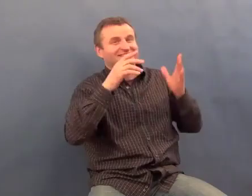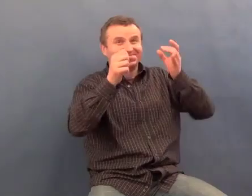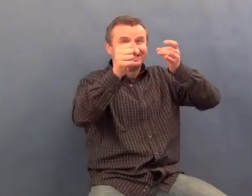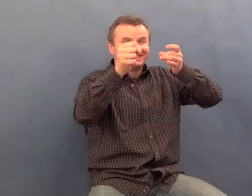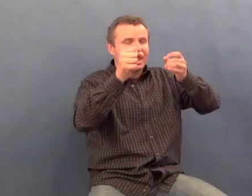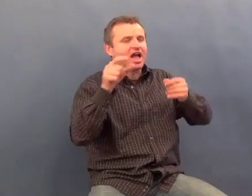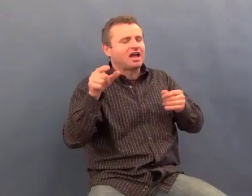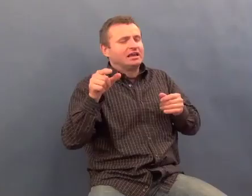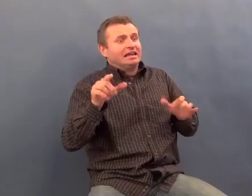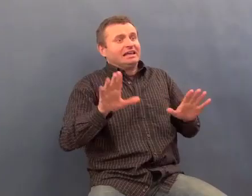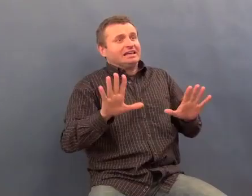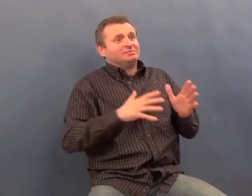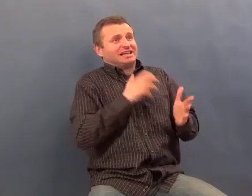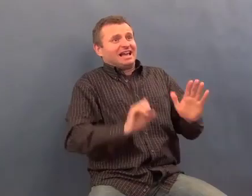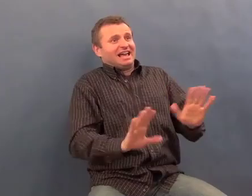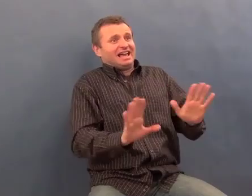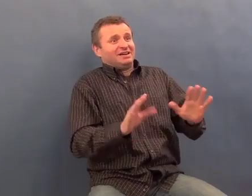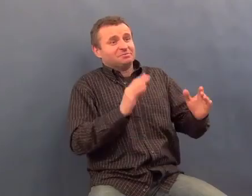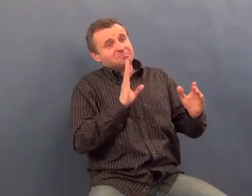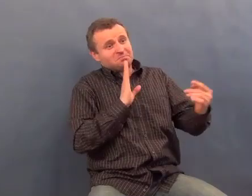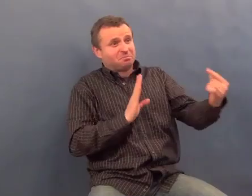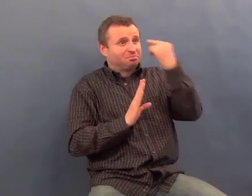Ta druga Myszka była bardzo przestraszona i mówi: nie, nie, możesz trafić mnie w oko!